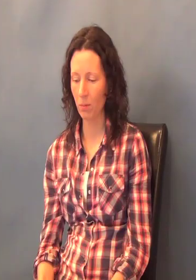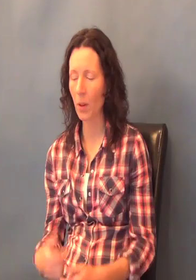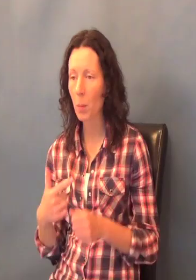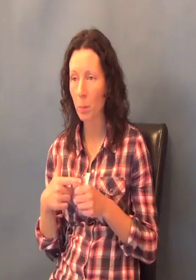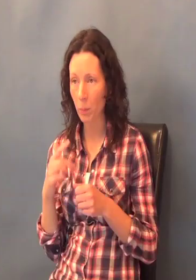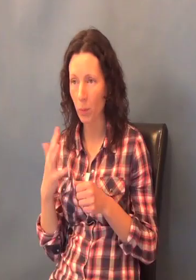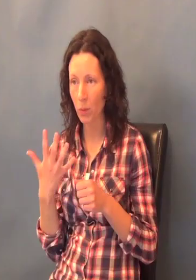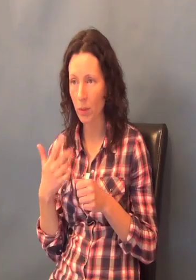Dwudziesty piąty?